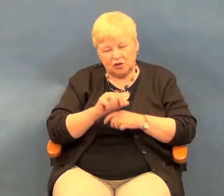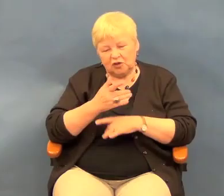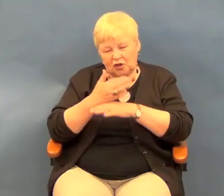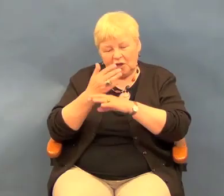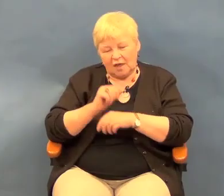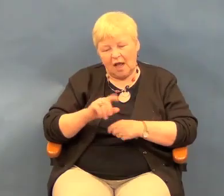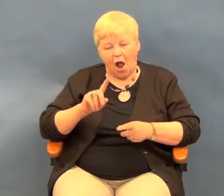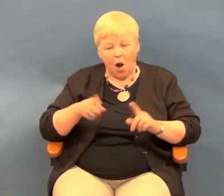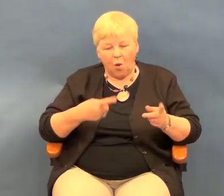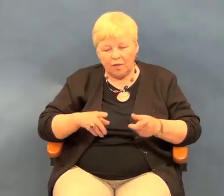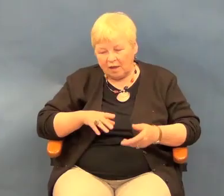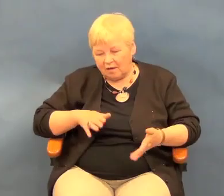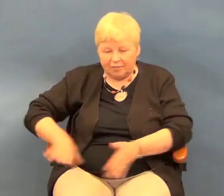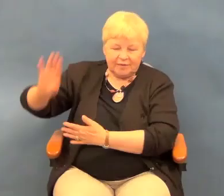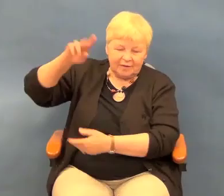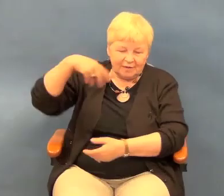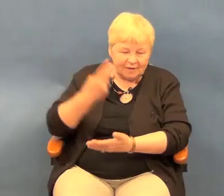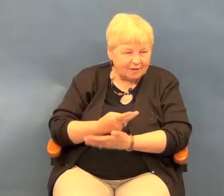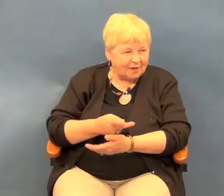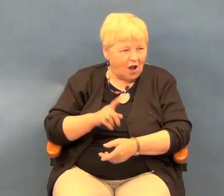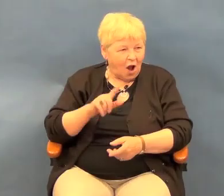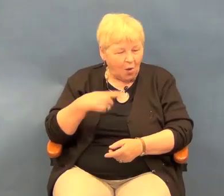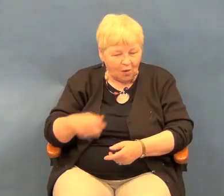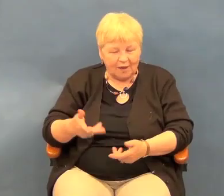Są schody, na lodzie można się poślizgnąć i przewrócić.